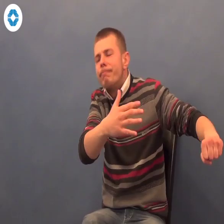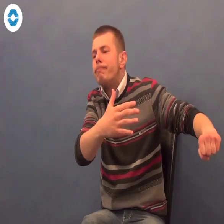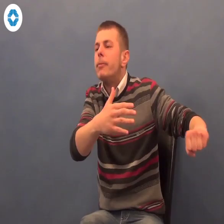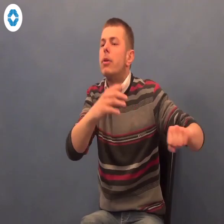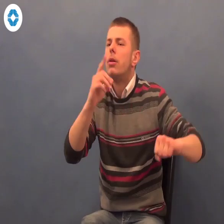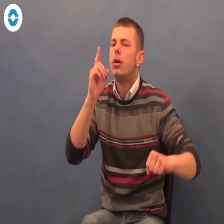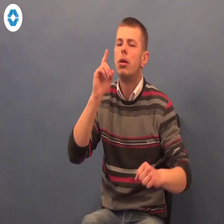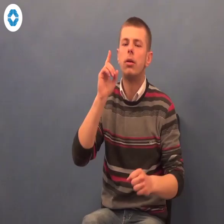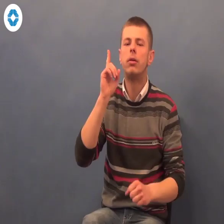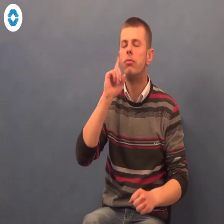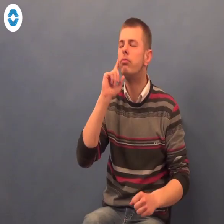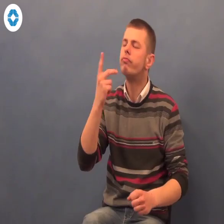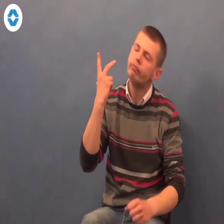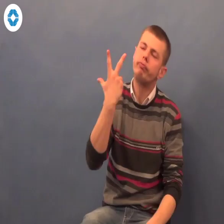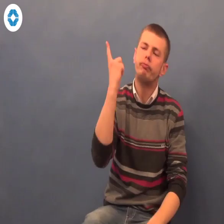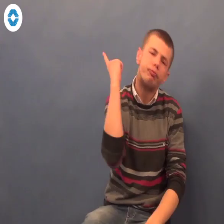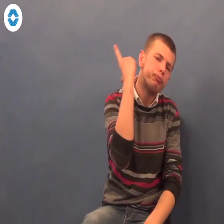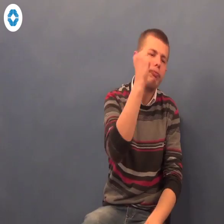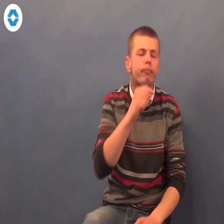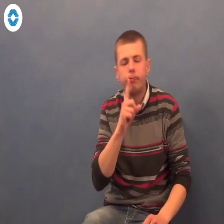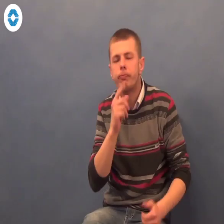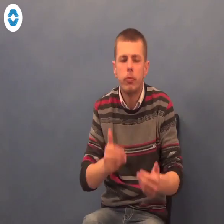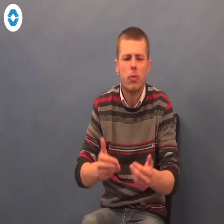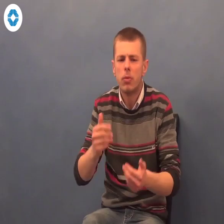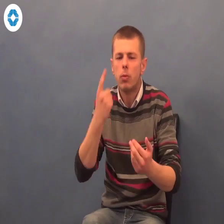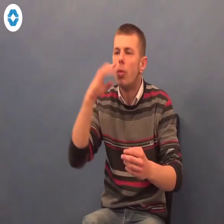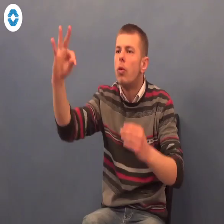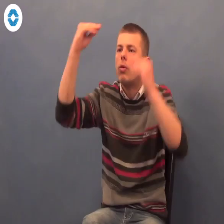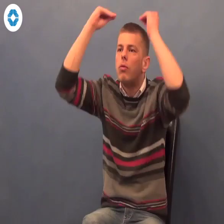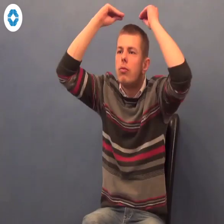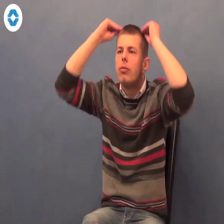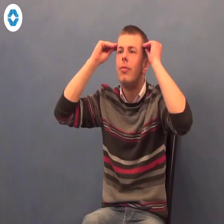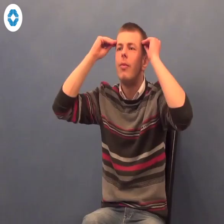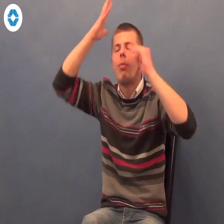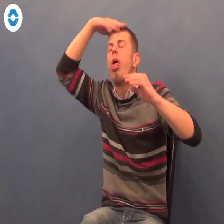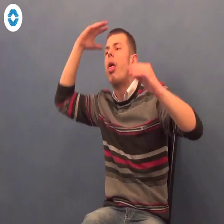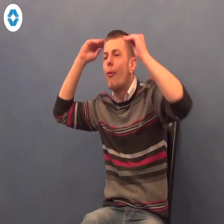A trzej chłopcy odchodzą w milczeniu i zauważają kapelusz, który wypadł chłopcu.